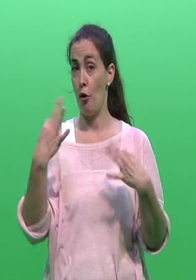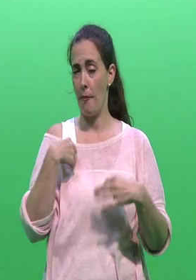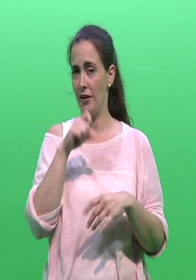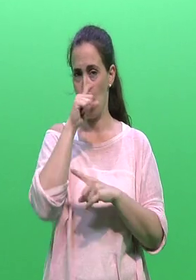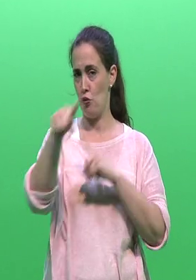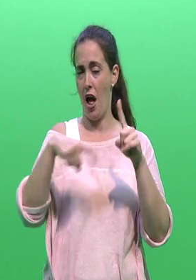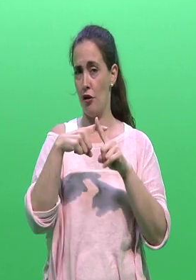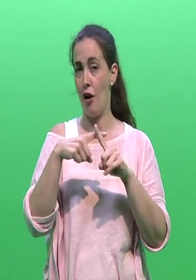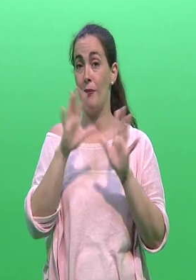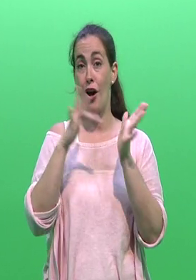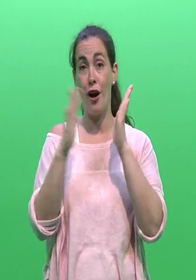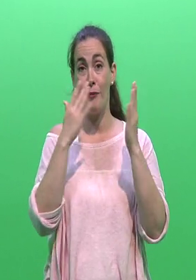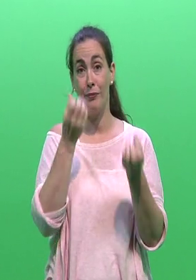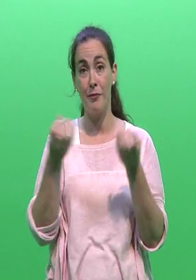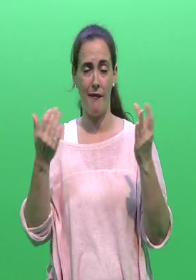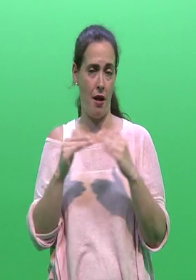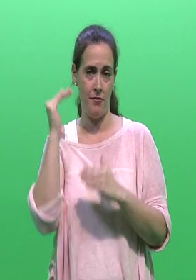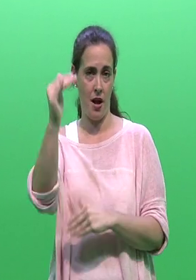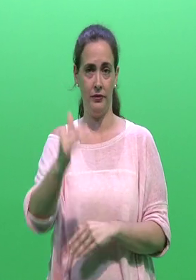Normalment és durant tot l'any, però durant la primavera més.